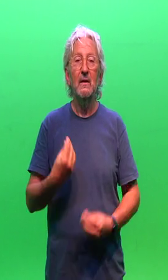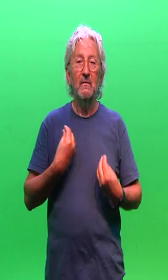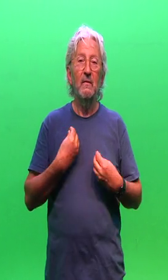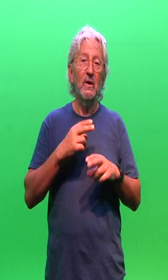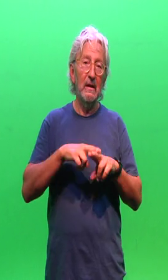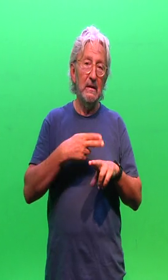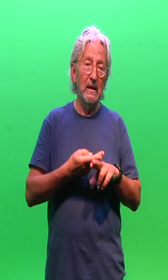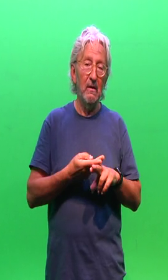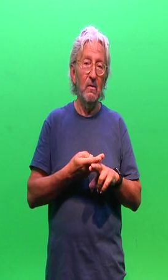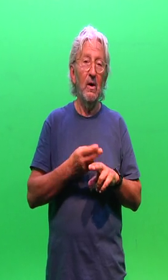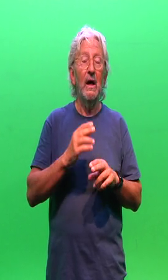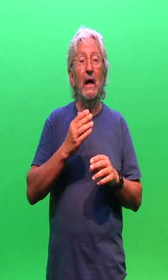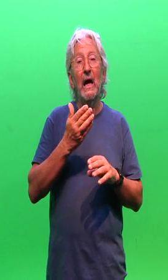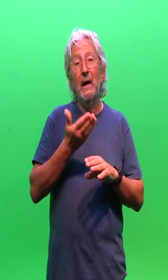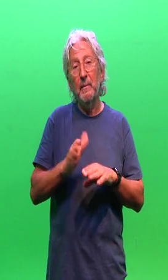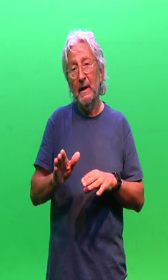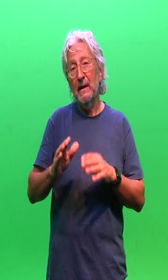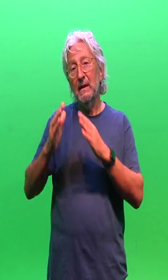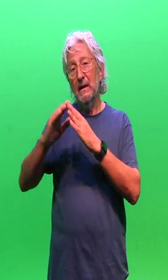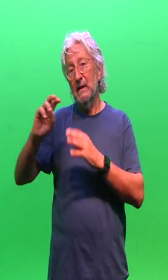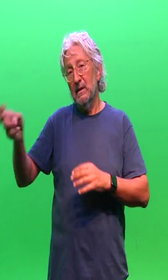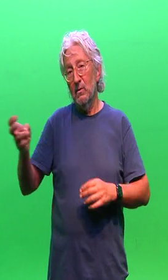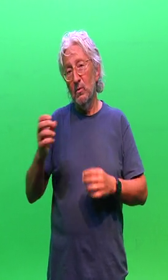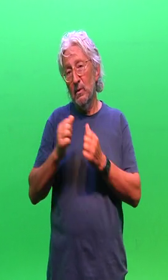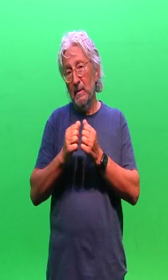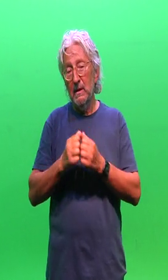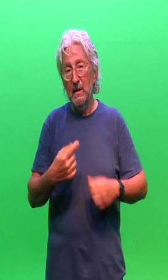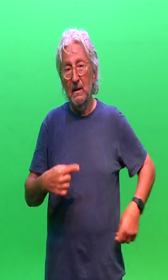Visc amb la meva dona, a part tinc una altra casa amb l'amant.